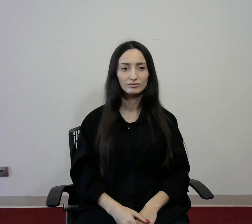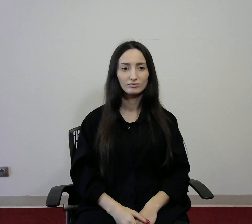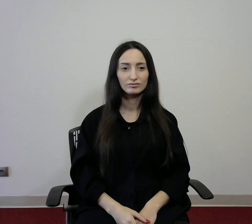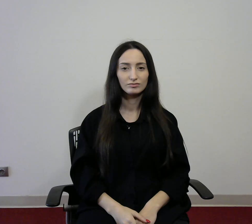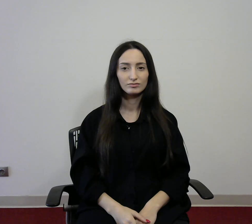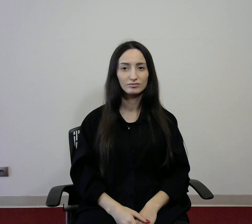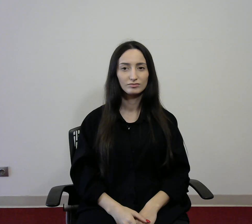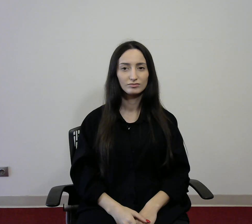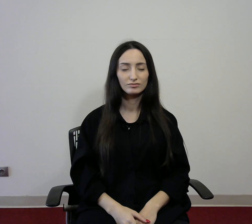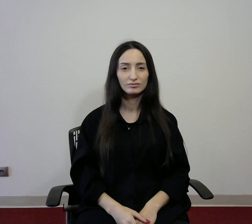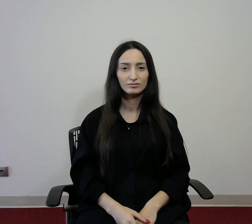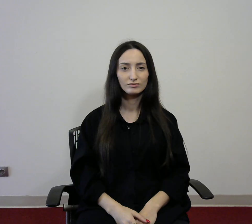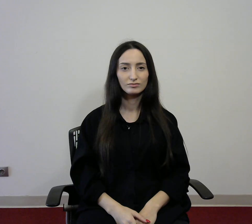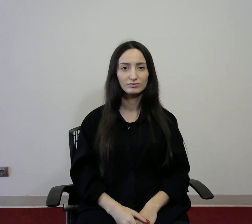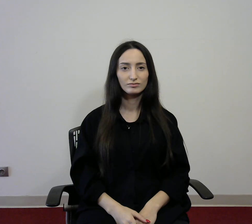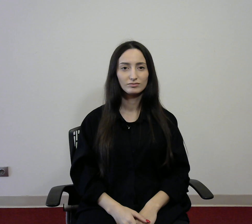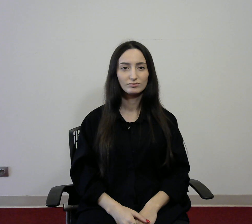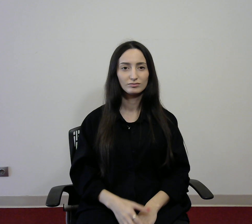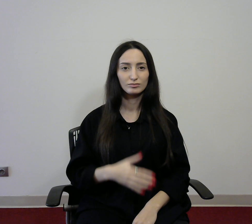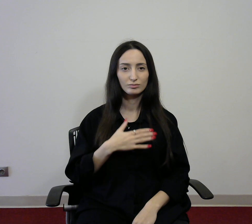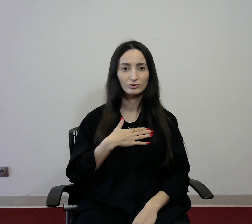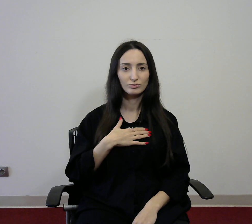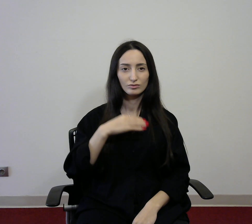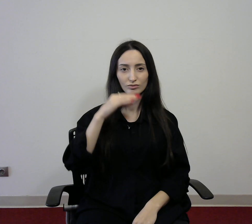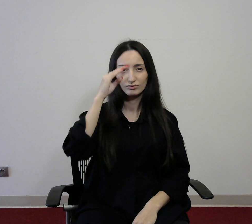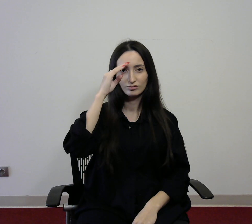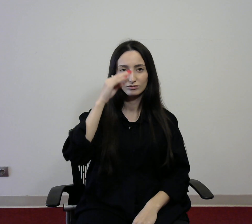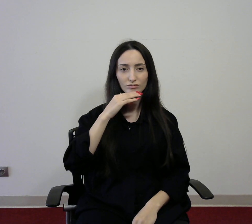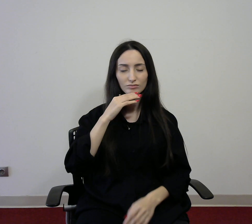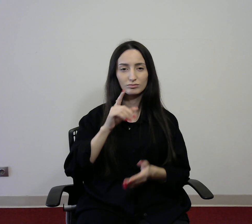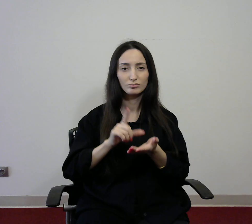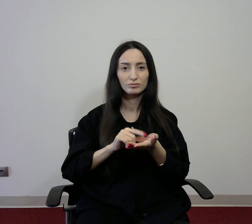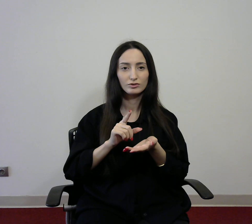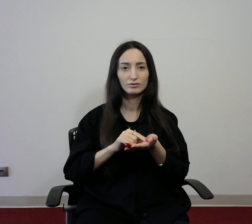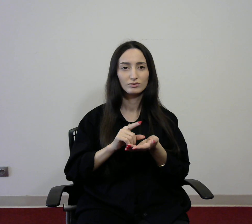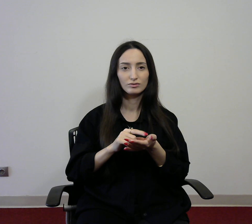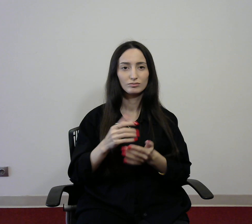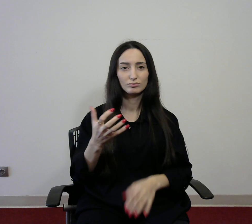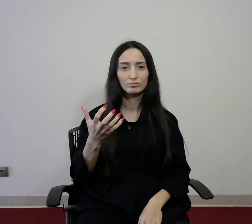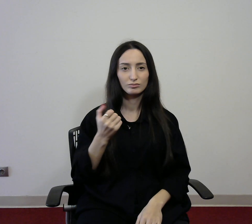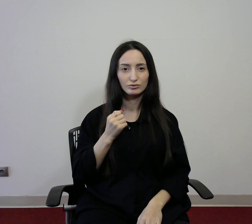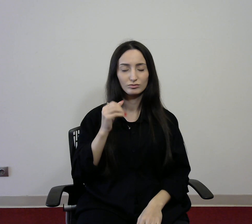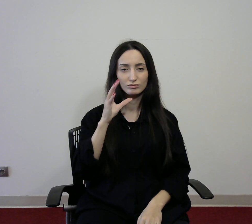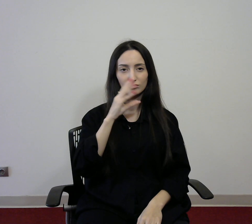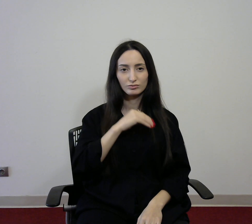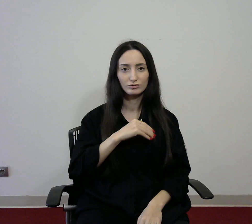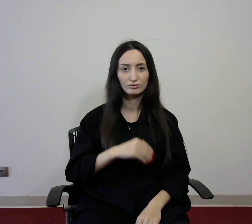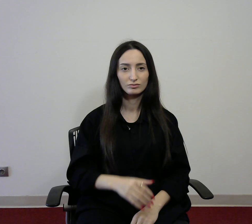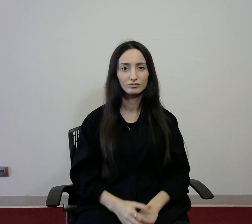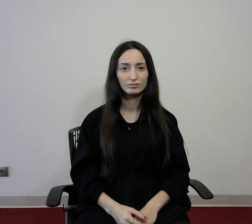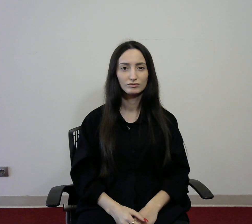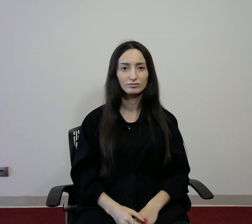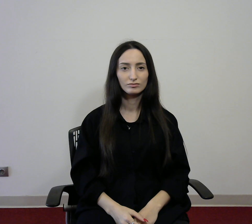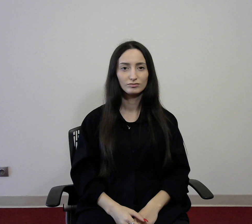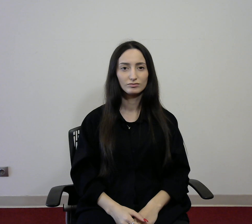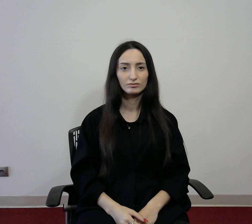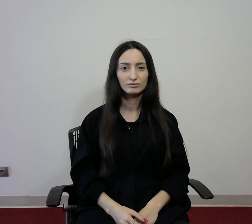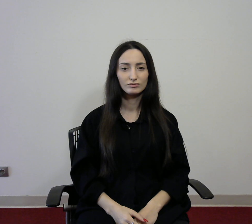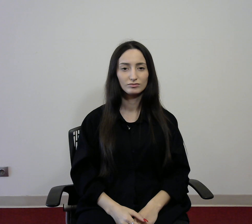Mən atamın pensiyasını ala bilərəm?